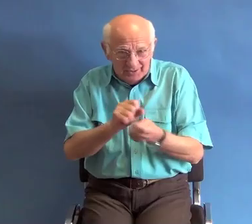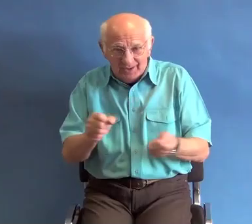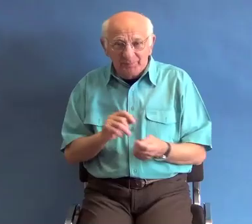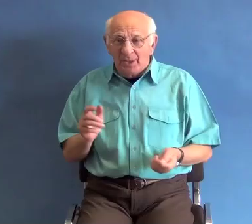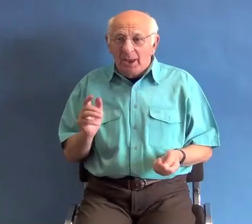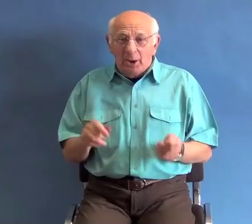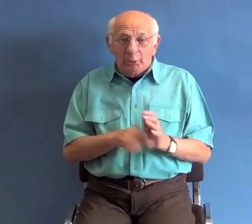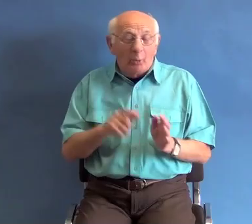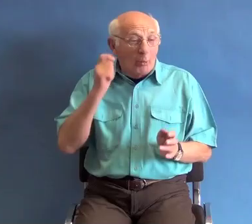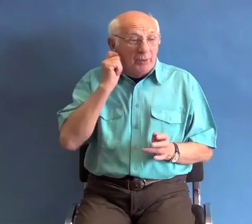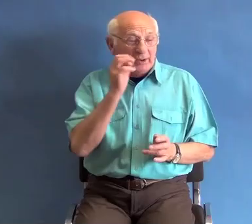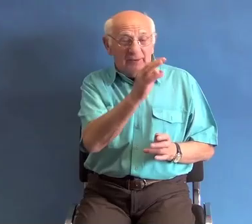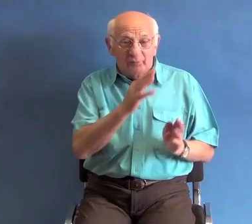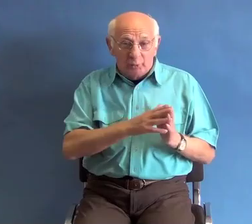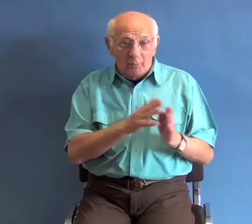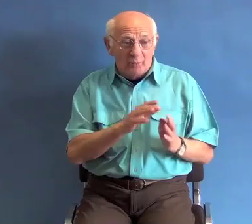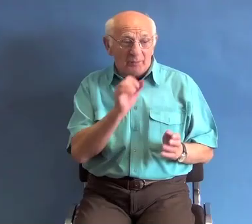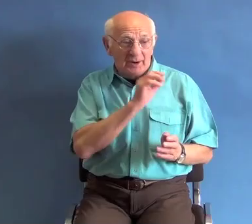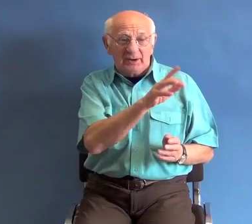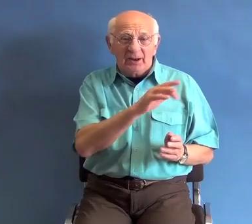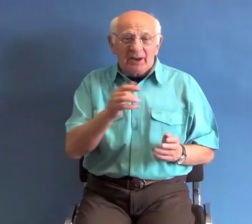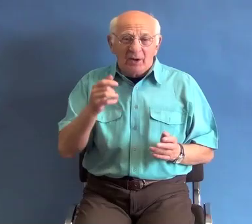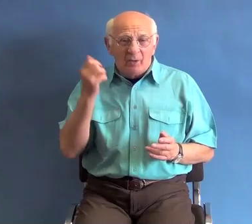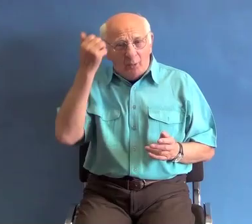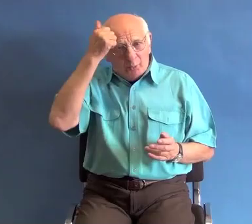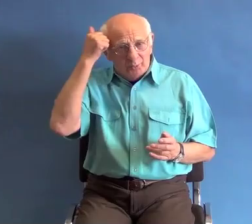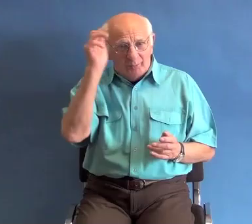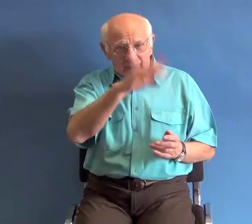Tam kobieta w domu ma okno.